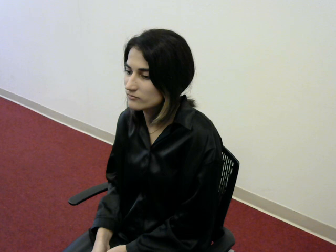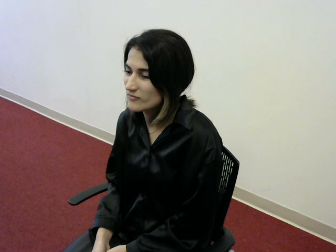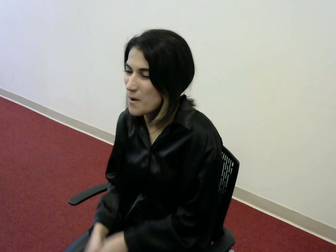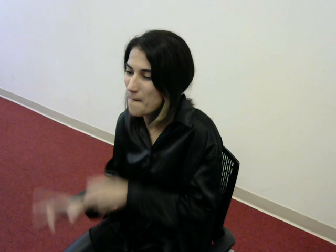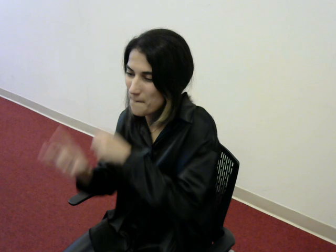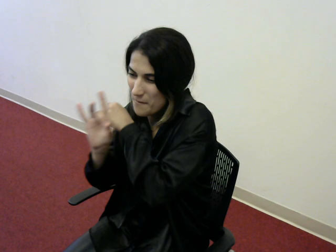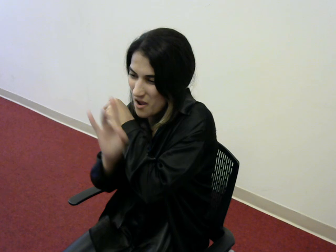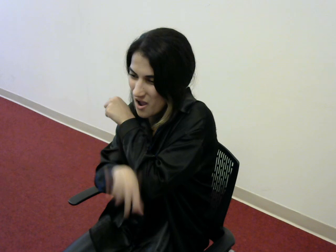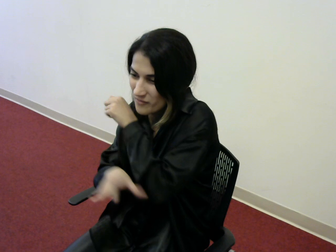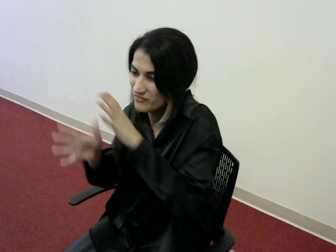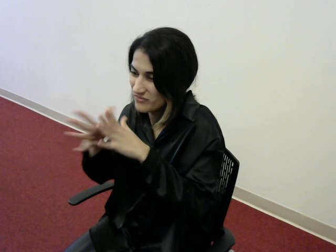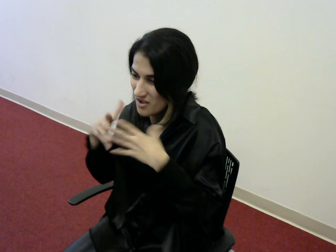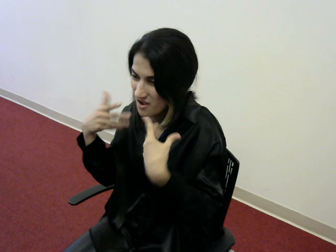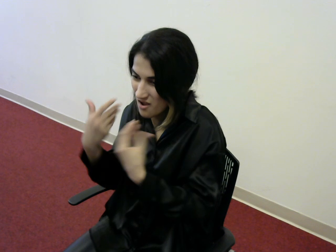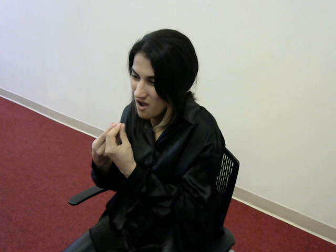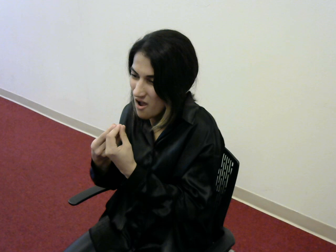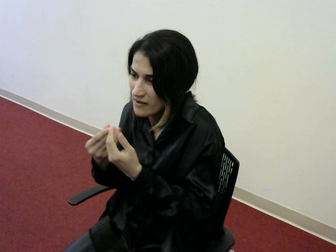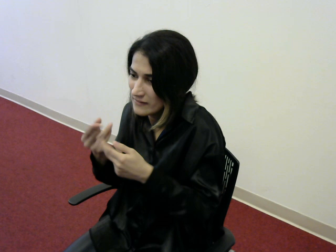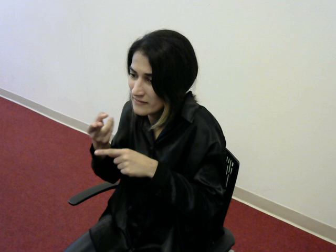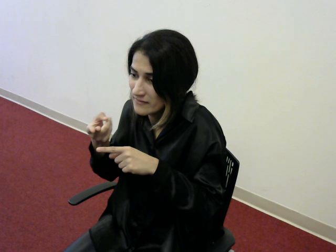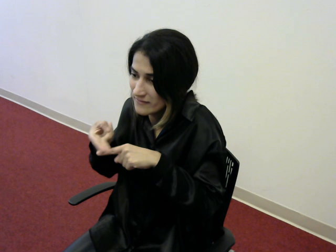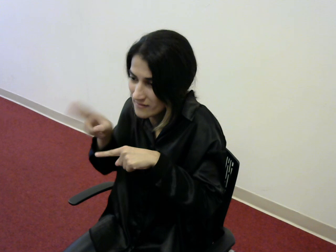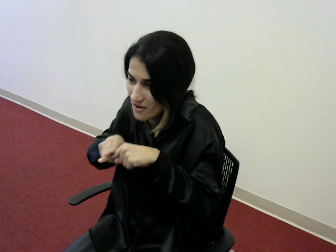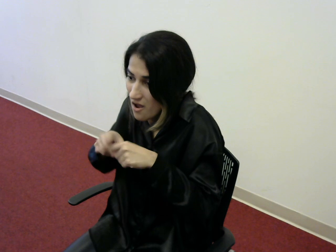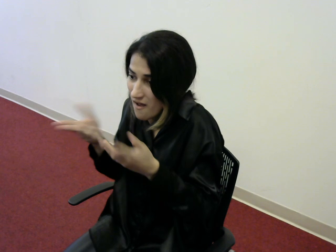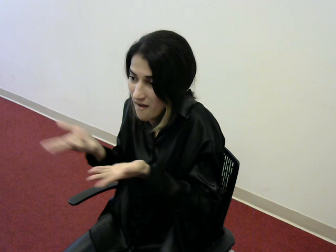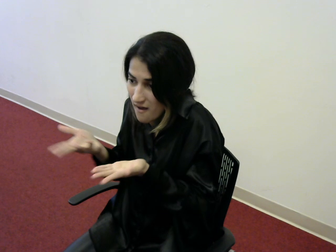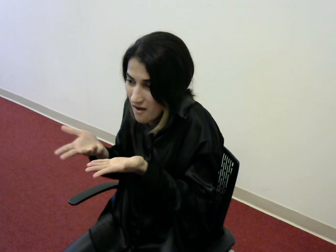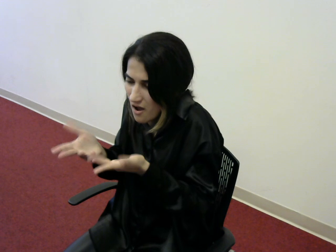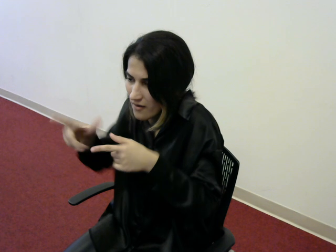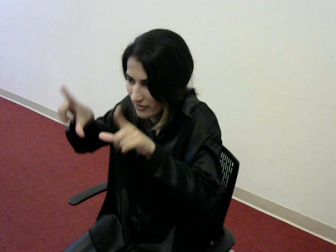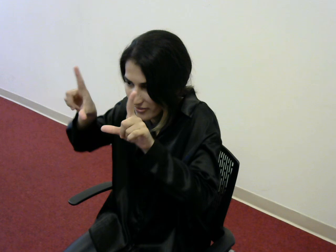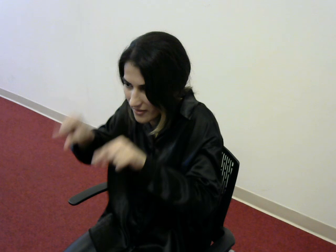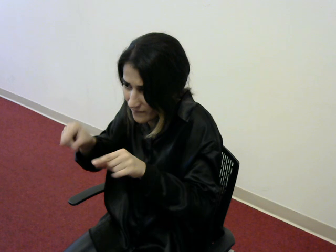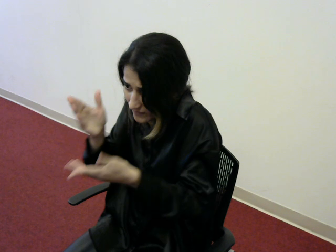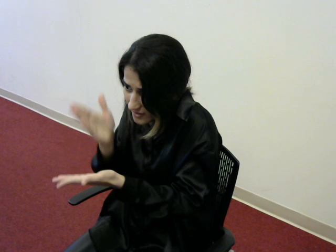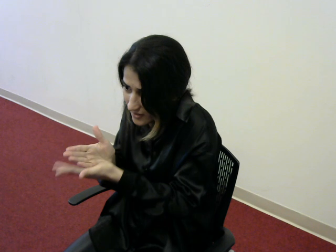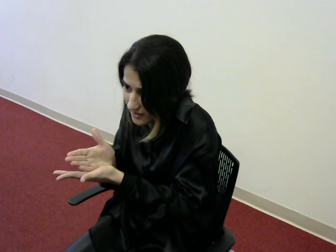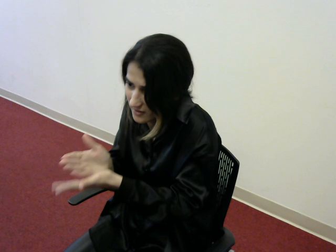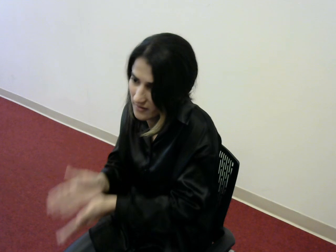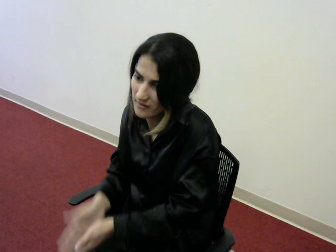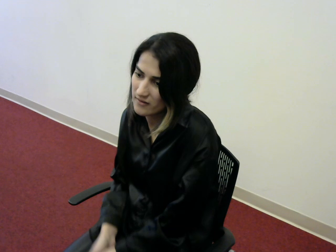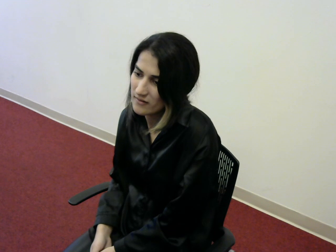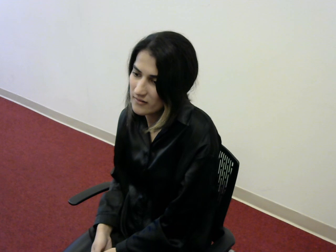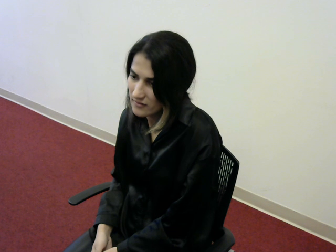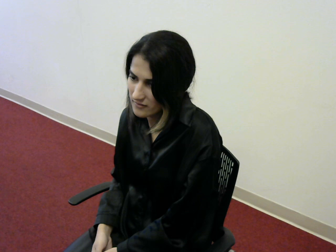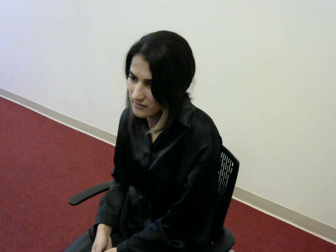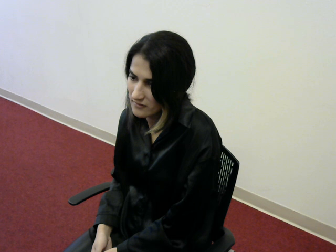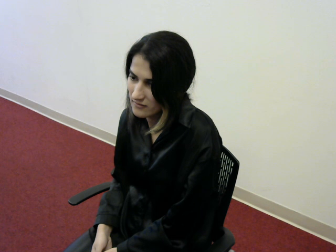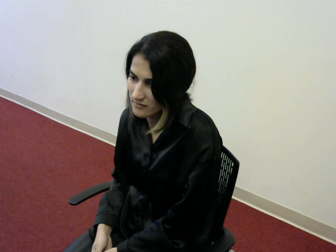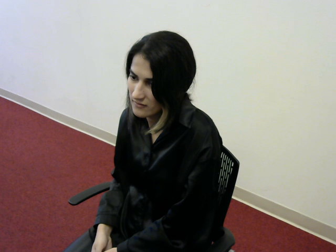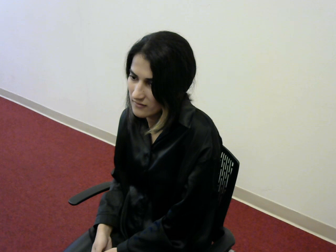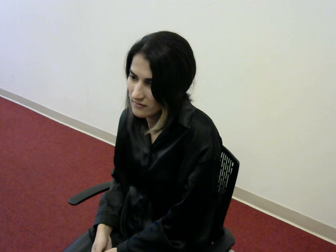Kasıb ailələr üçün hansı endirimlər var?